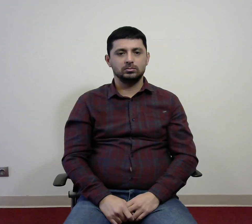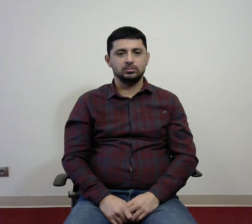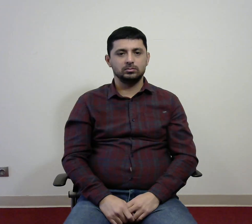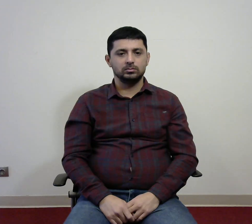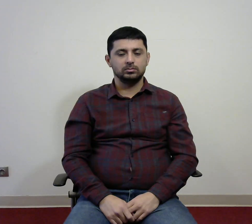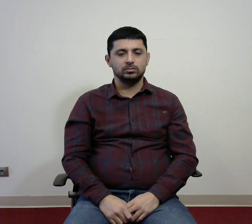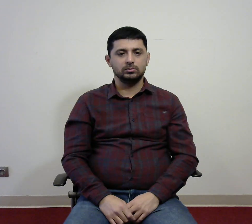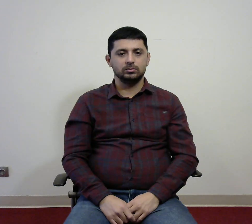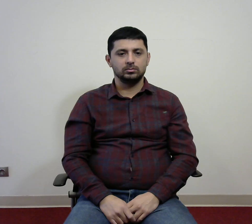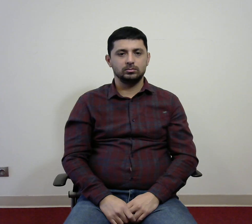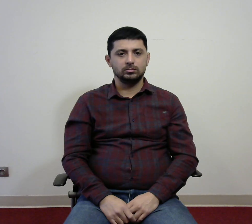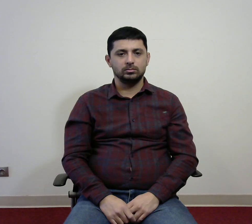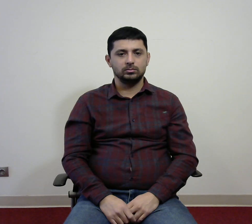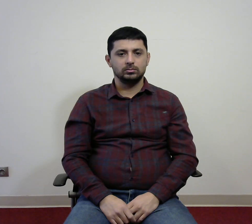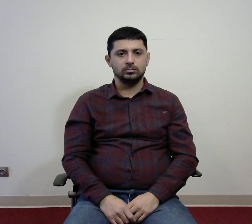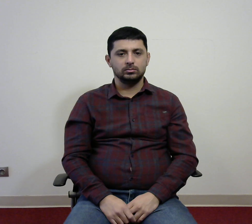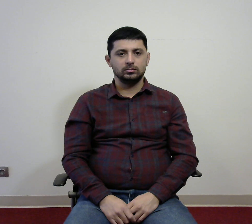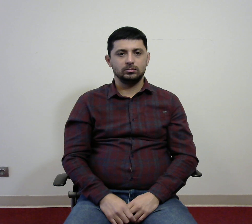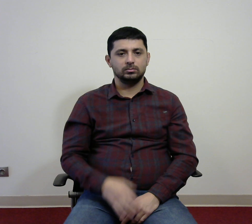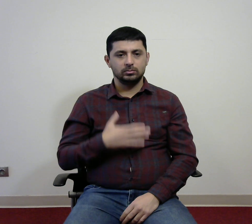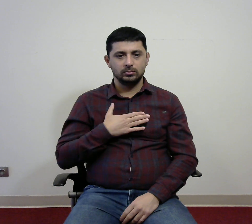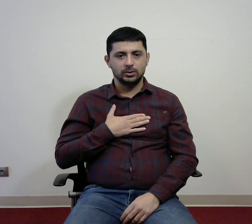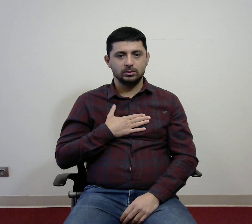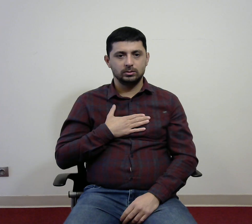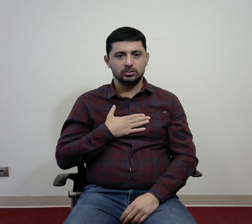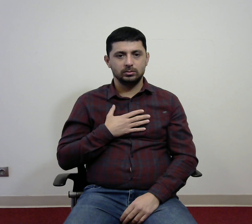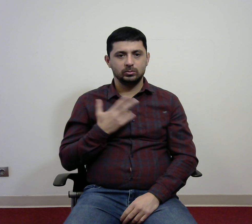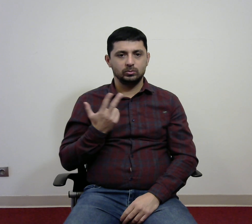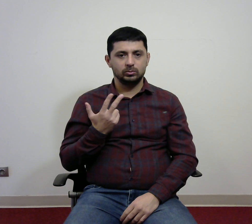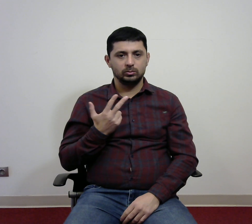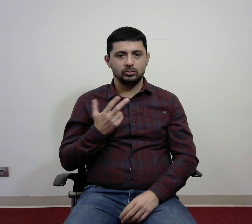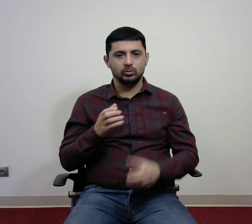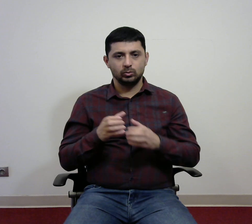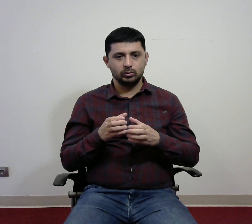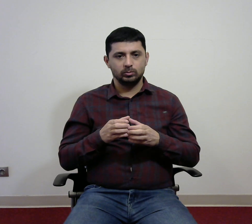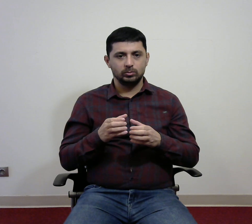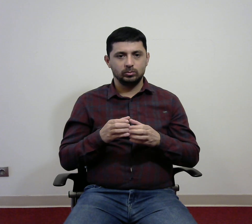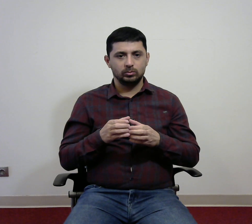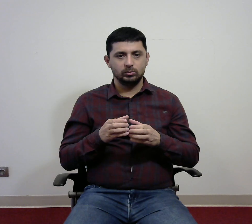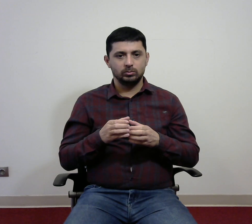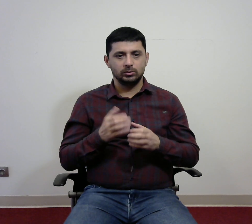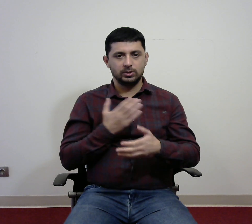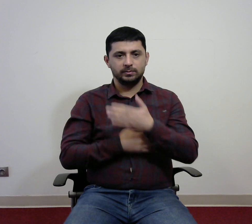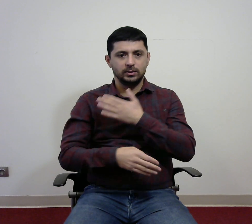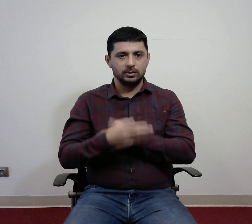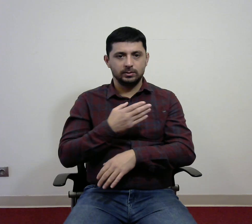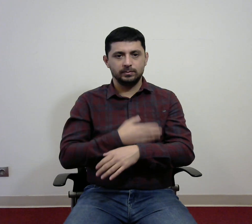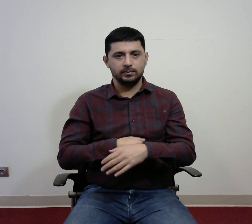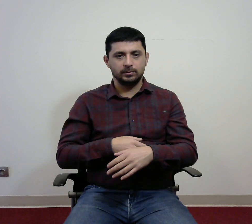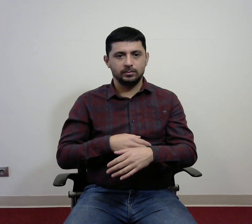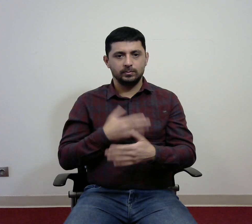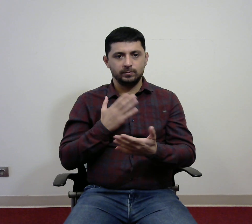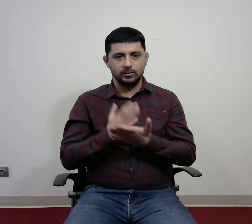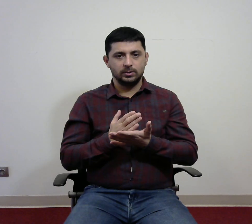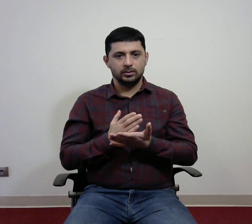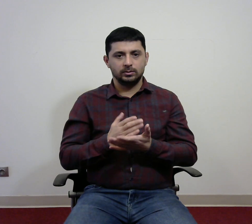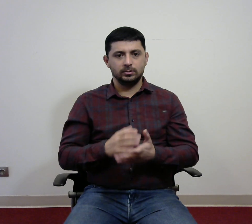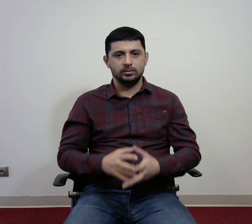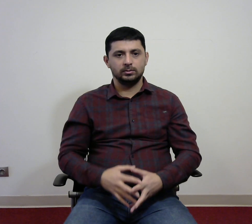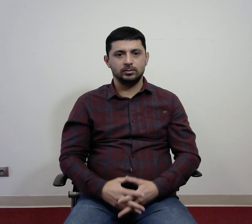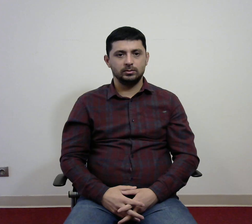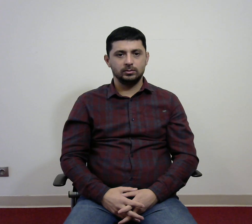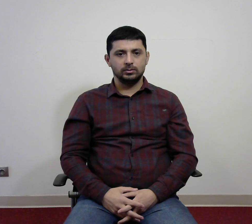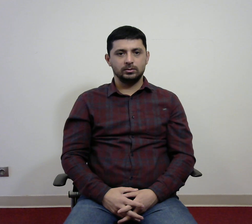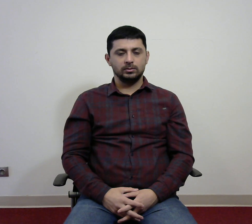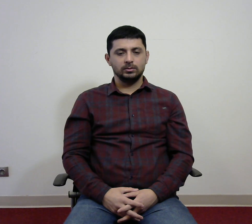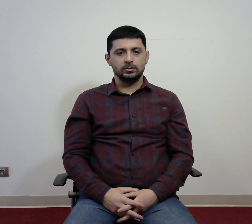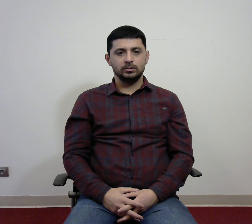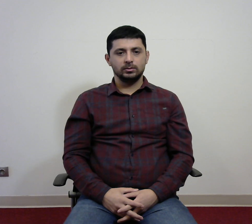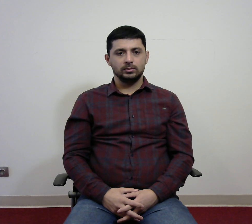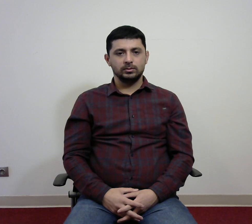Mənim üçünücü dərəcə əlilliyim var